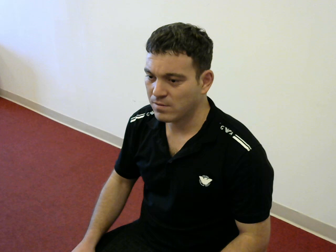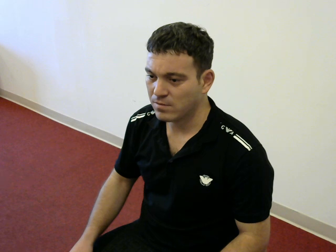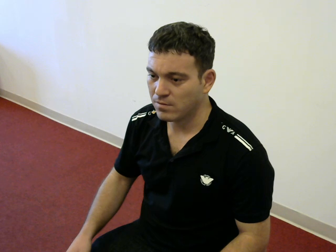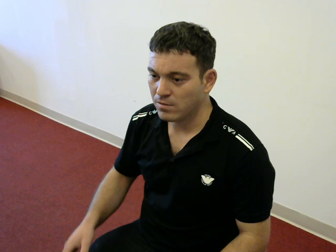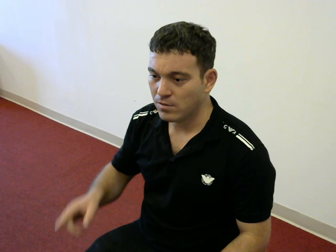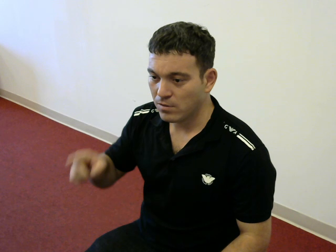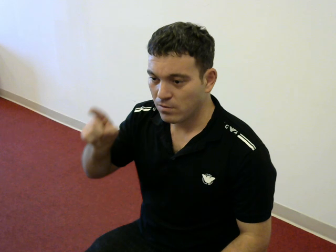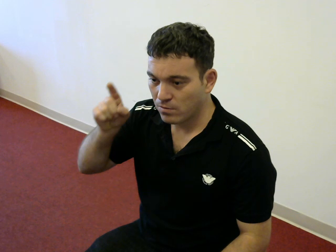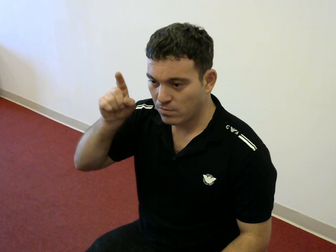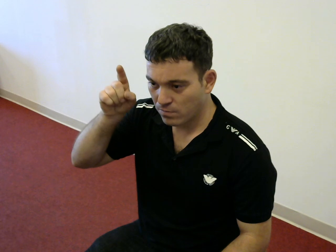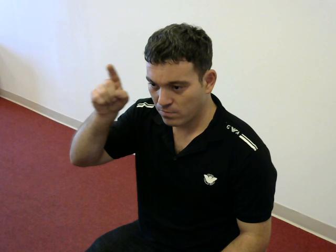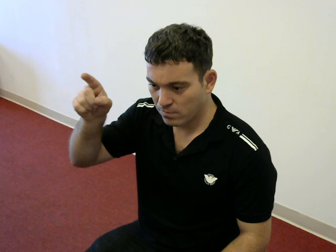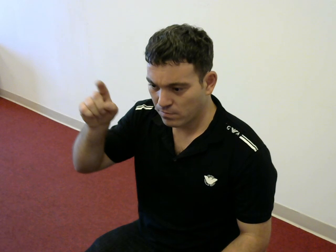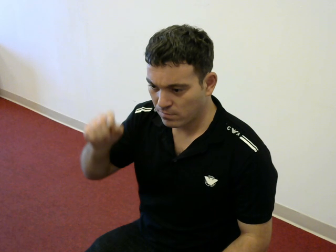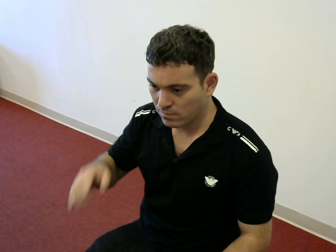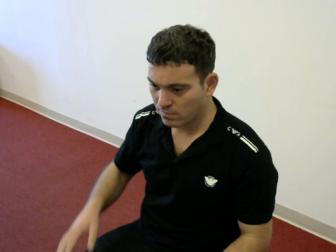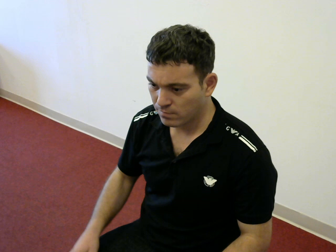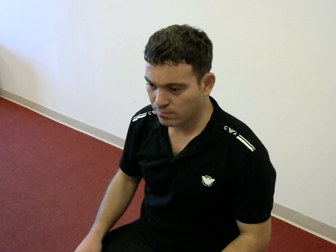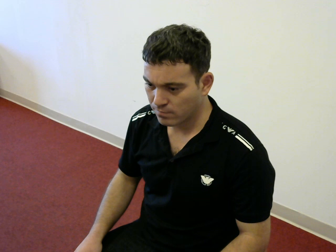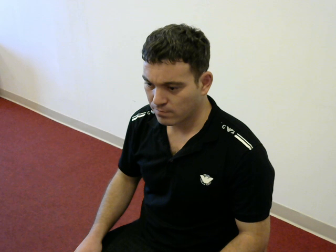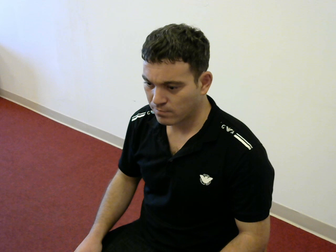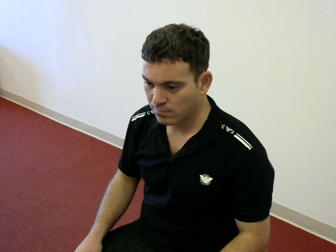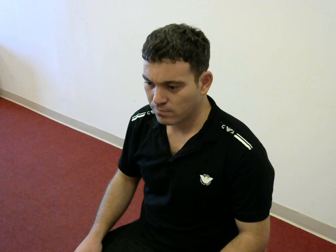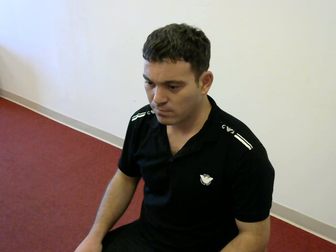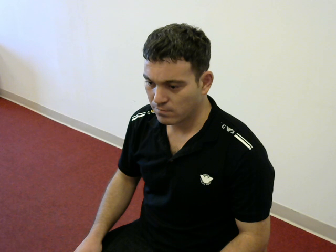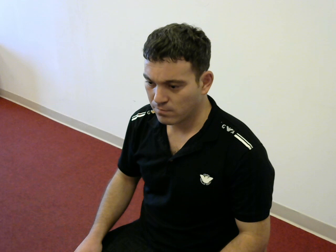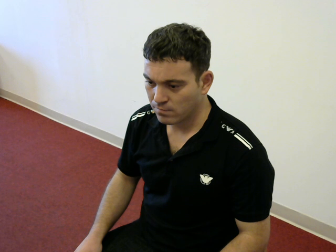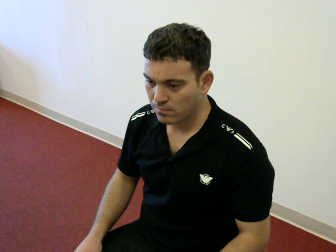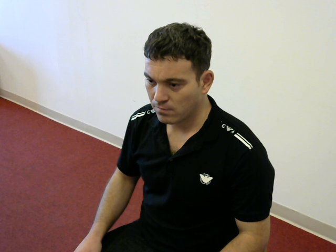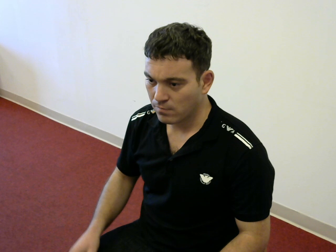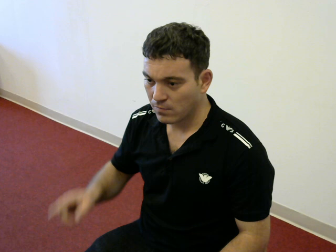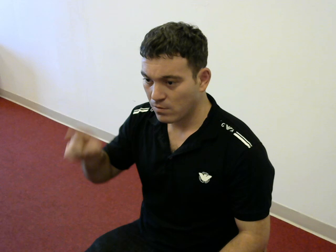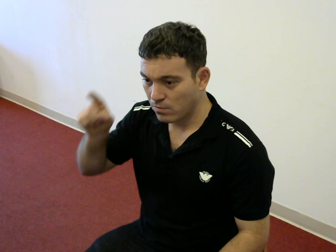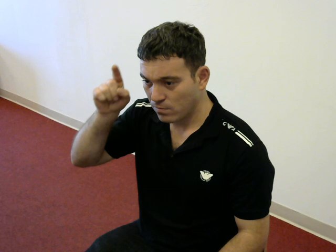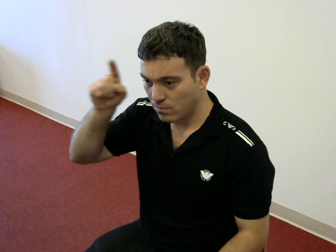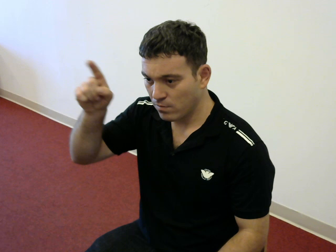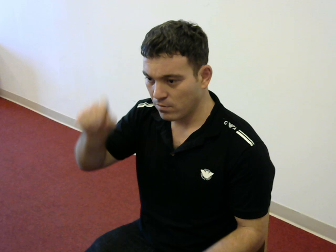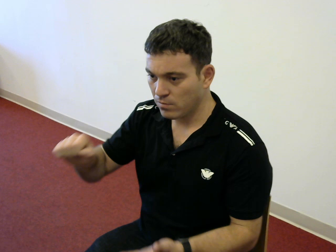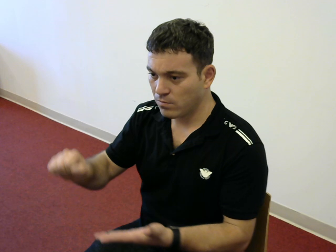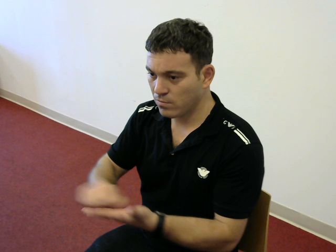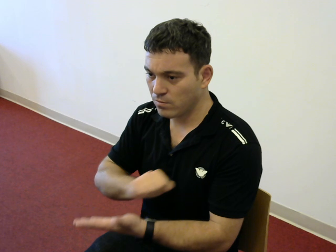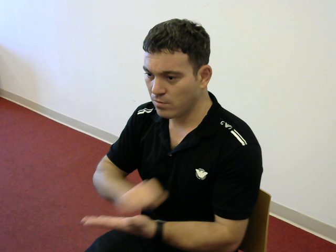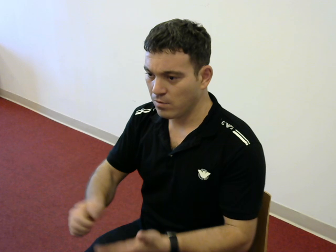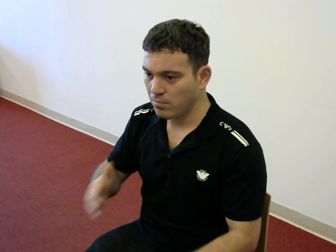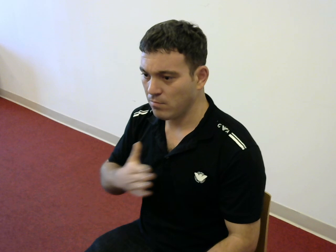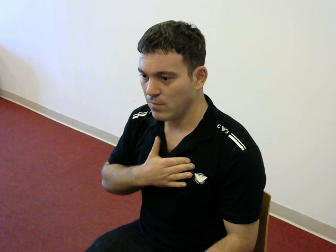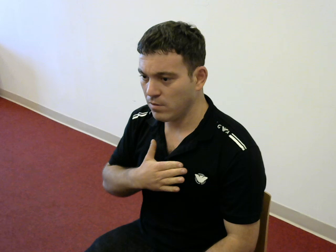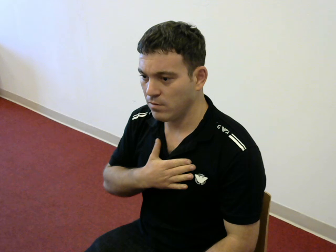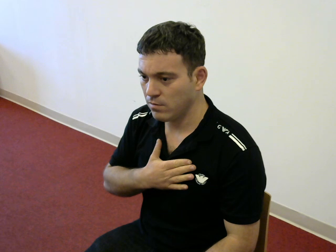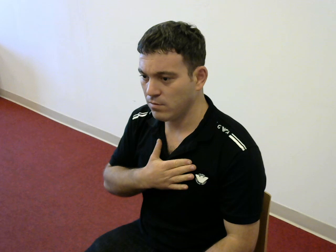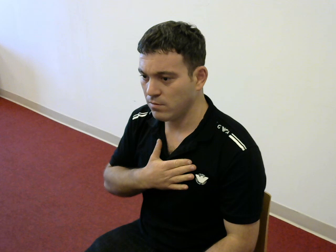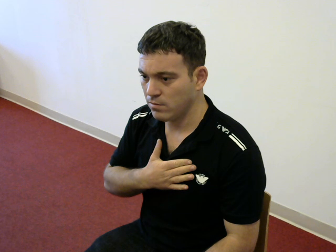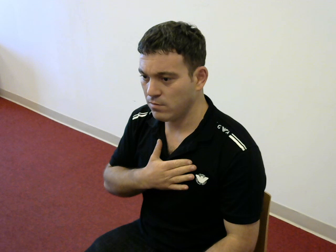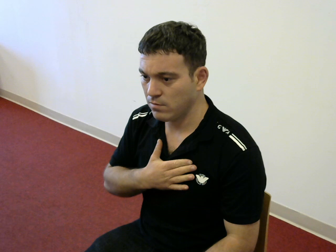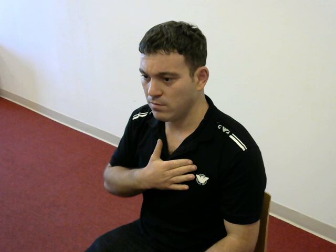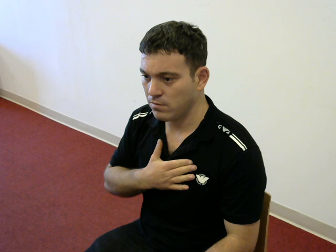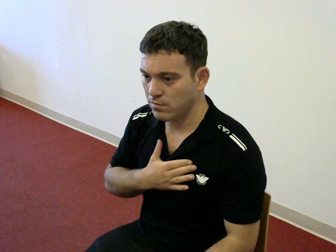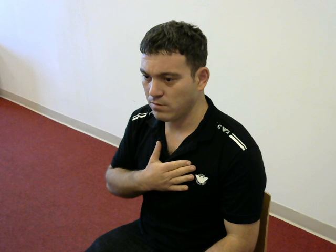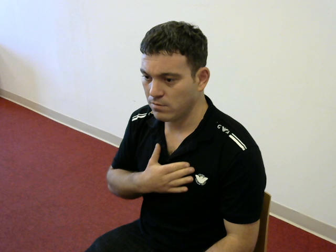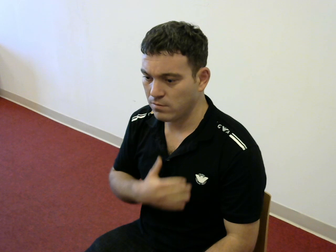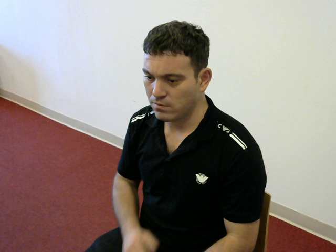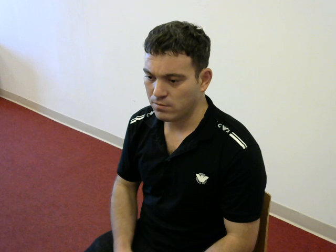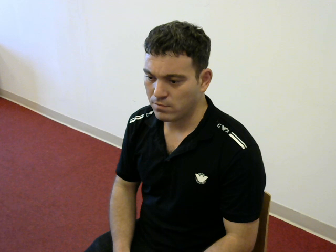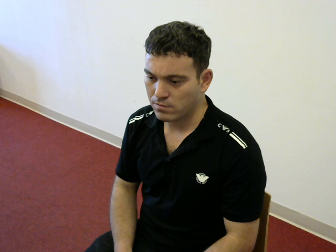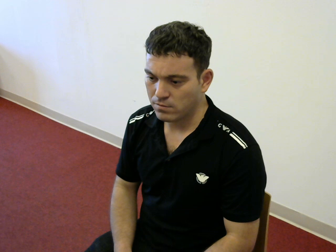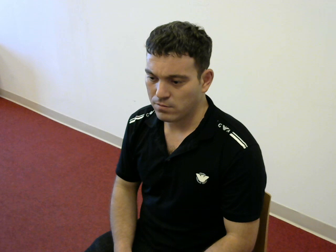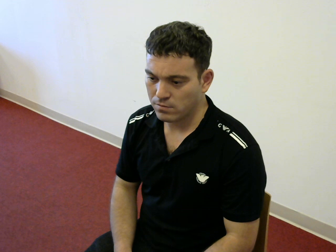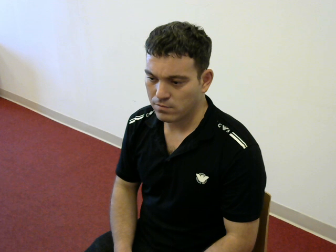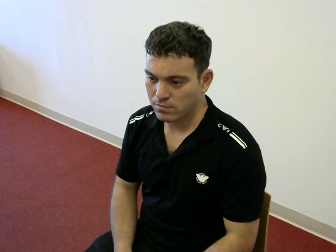Onun sənədləri məndədir